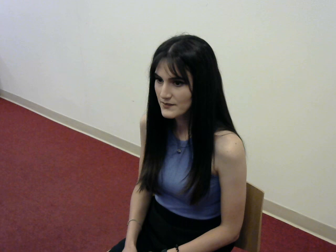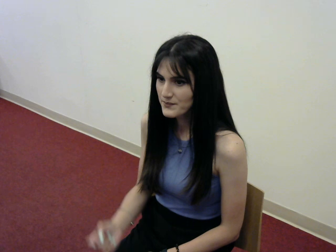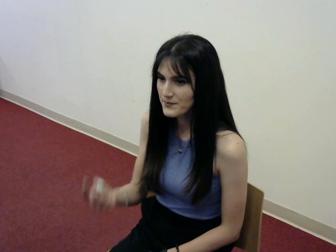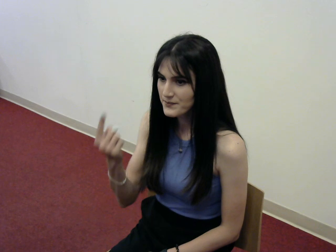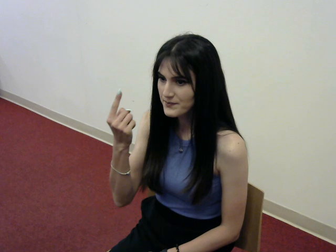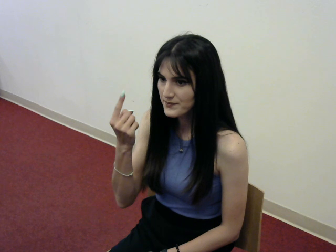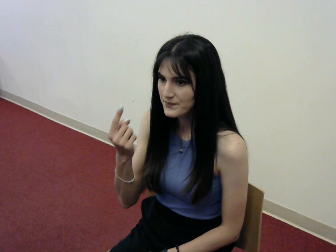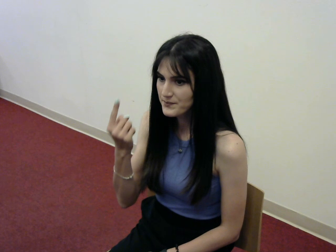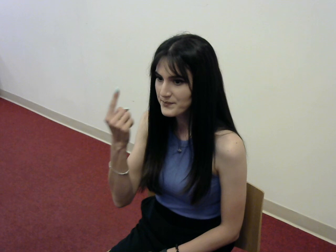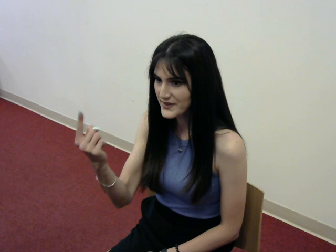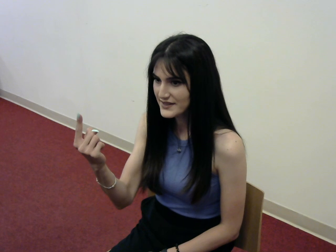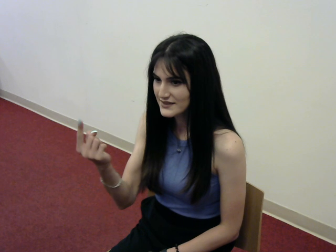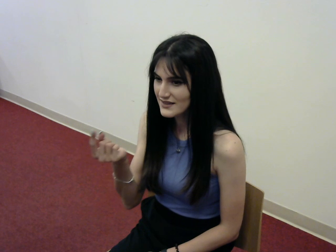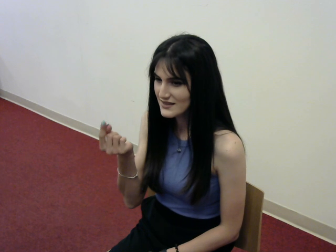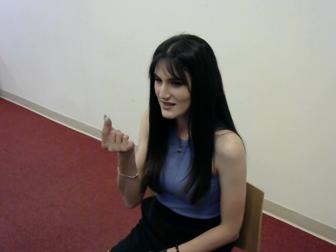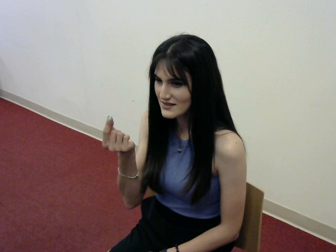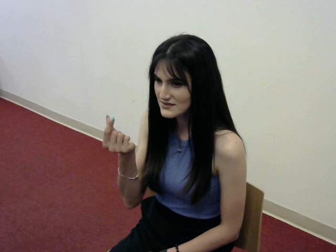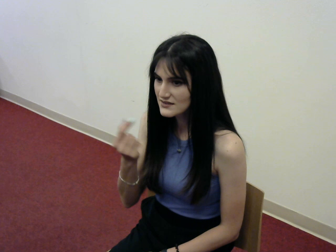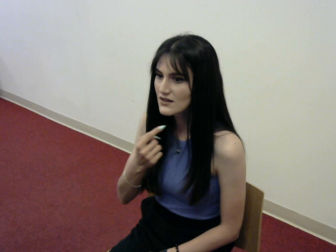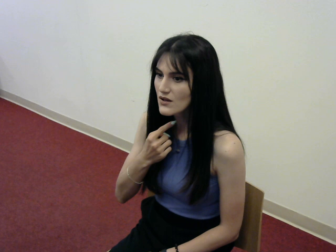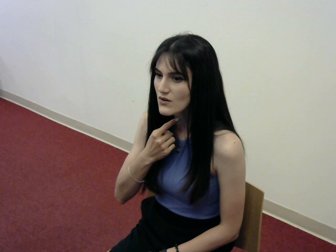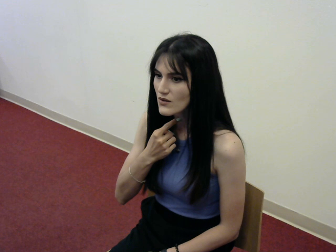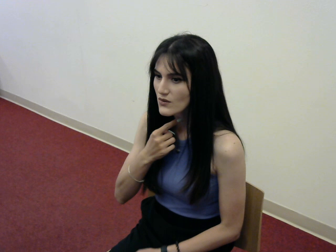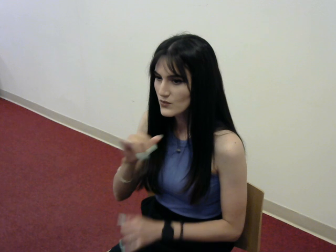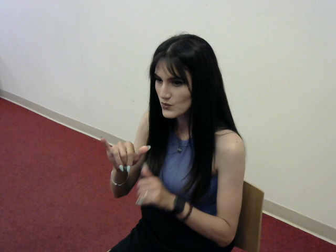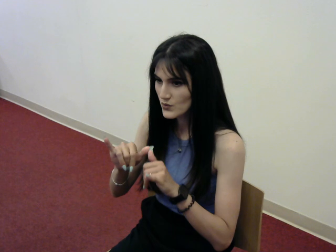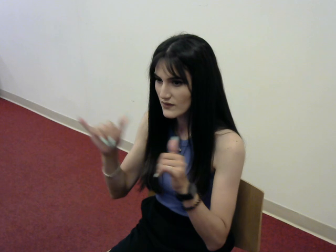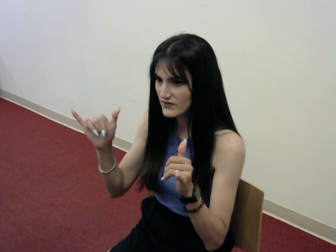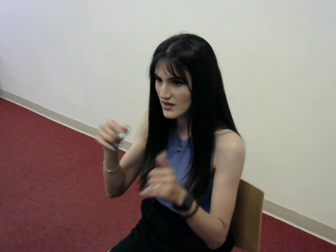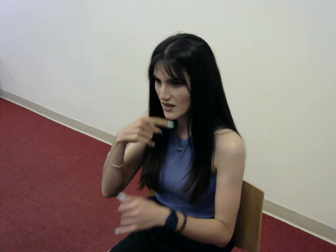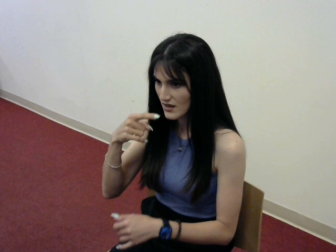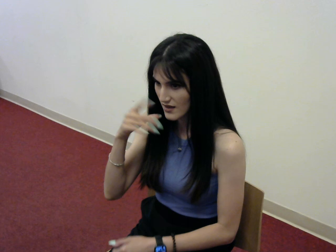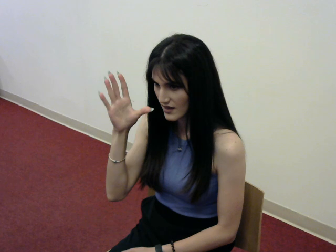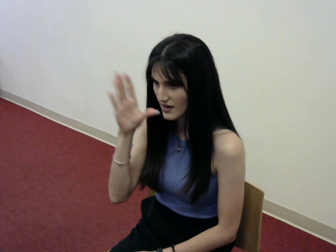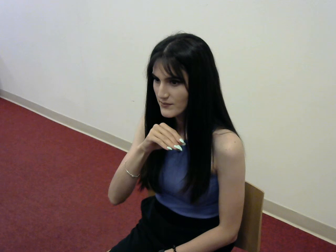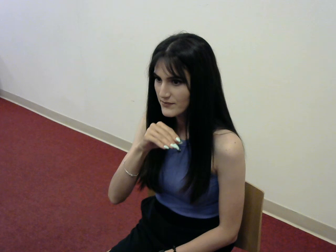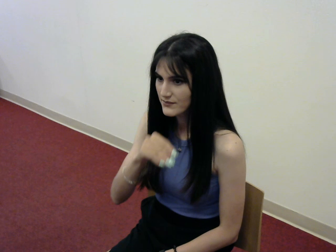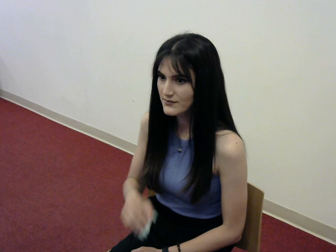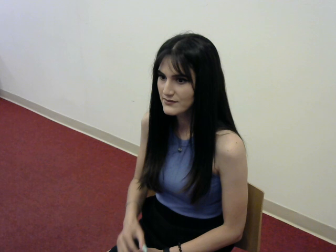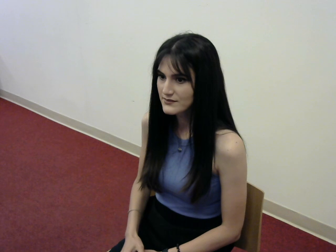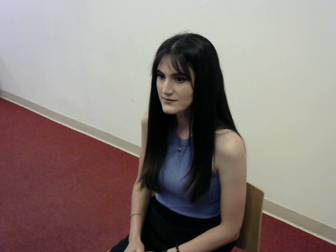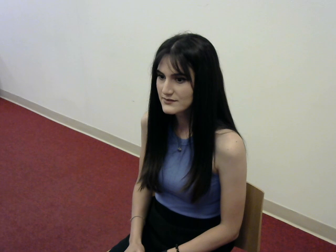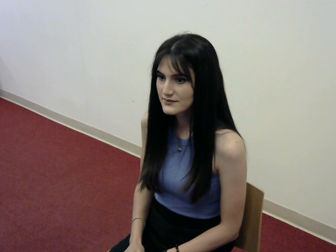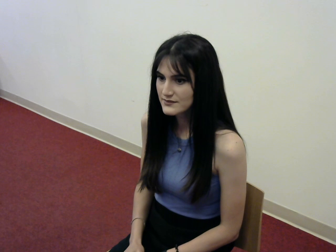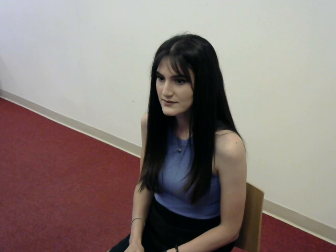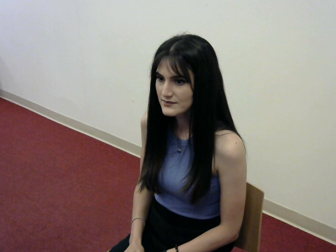Bir az ucadan deyə bilərsinizmi?